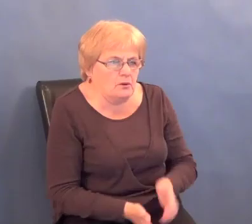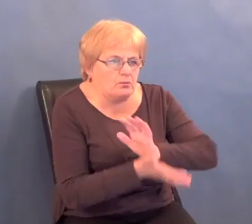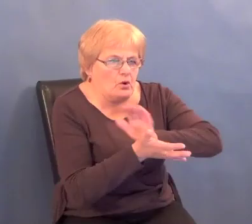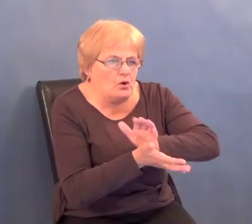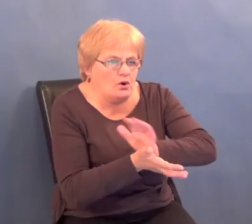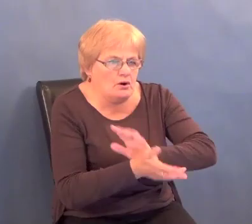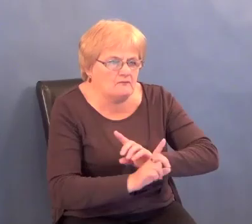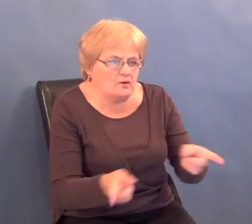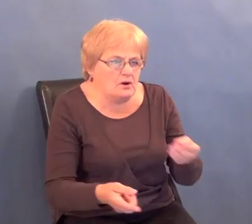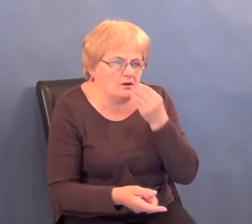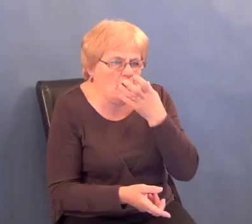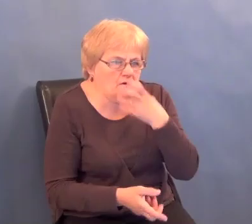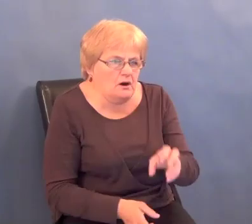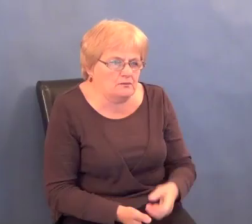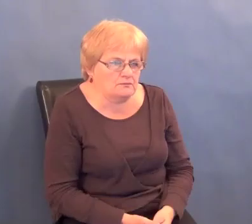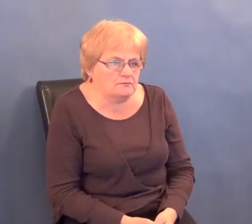Nie wolno jeść gorącej bułki.